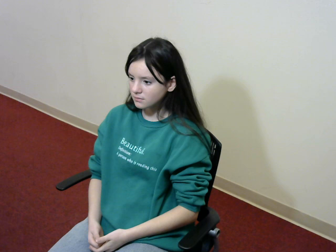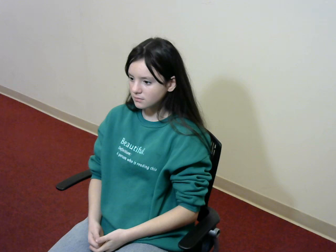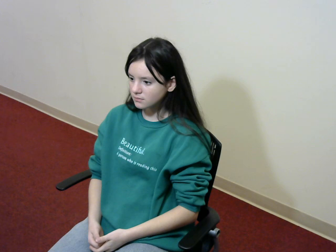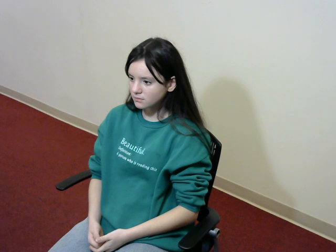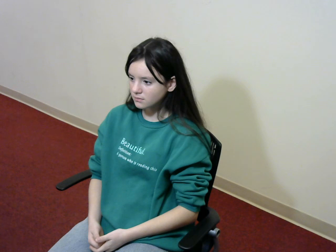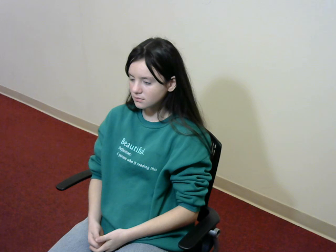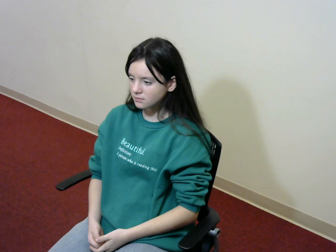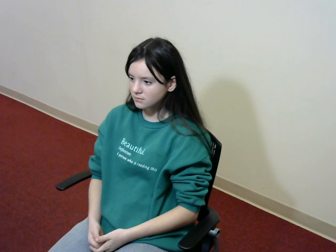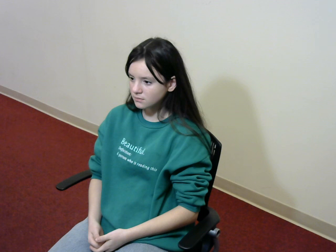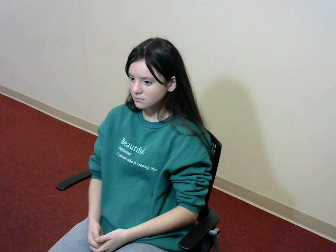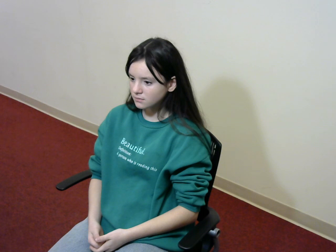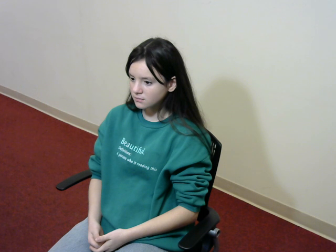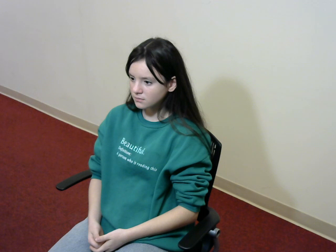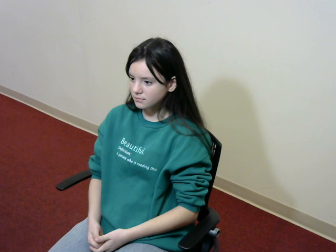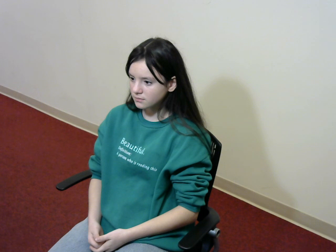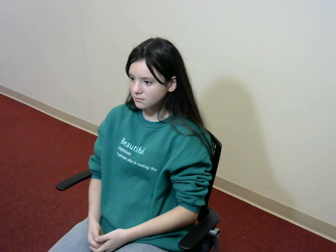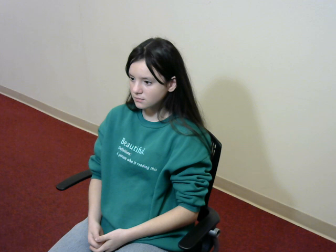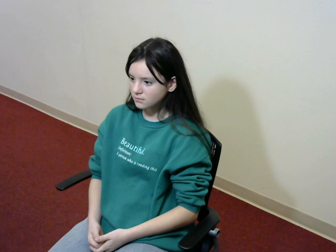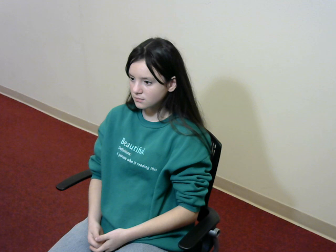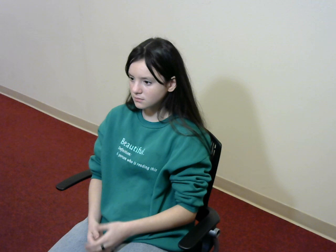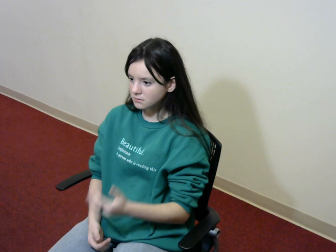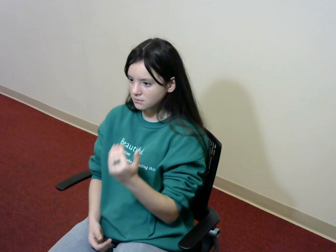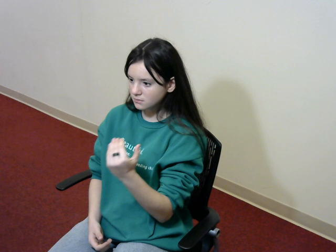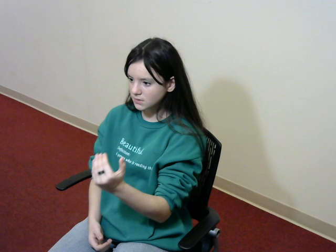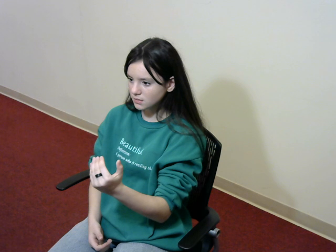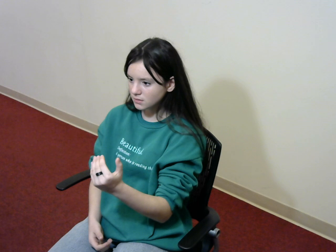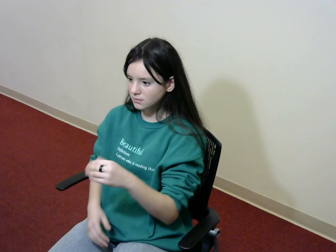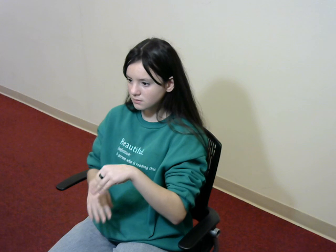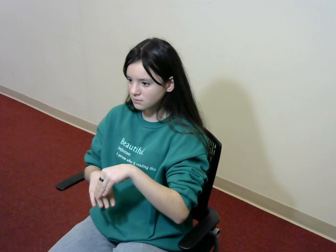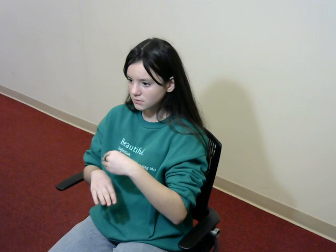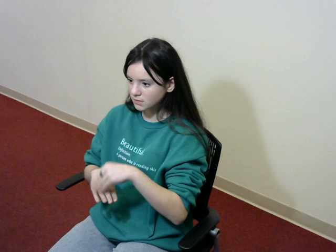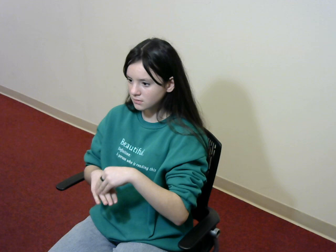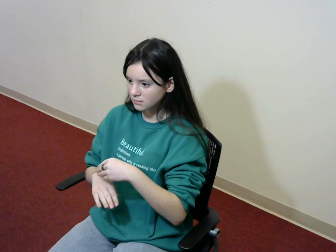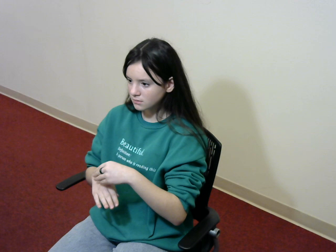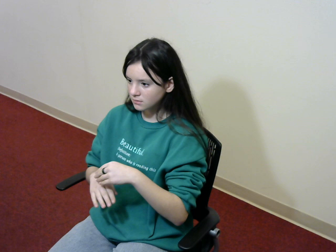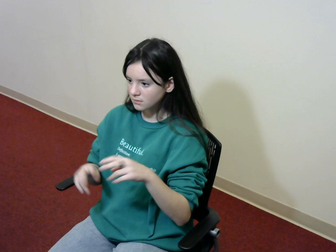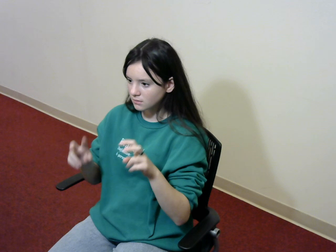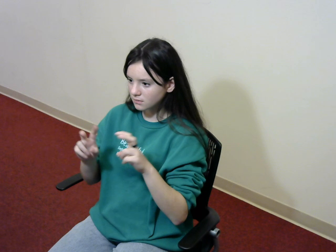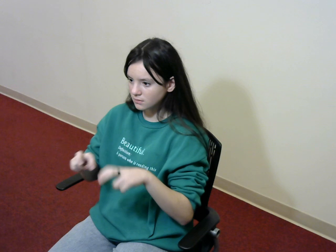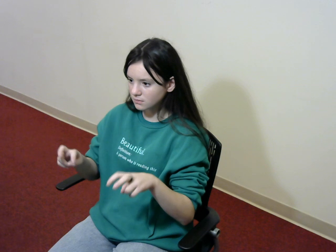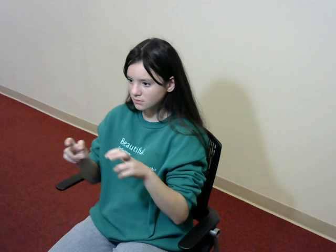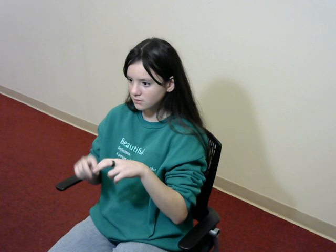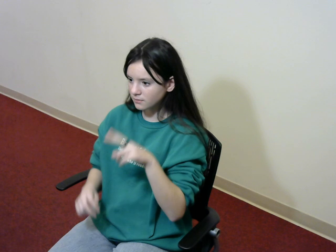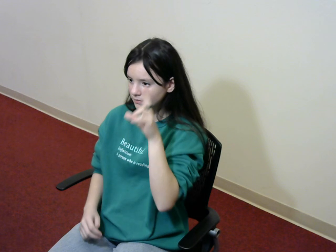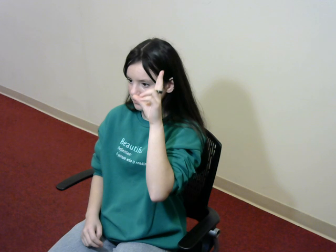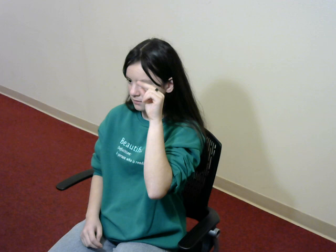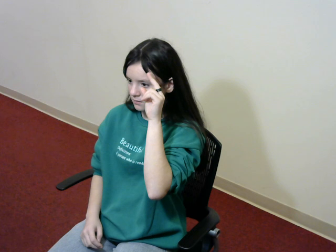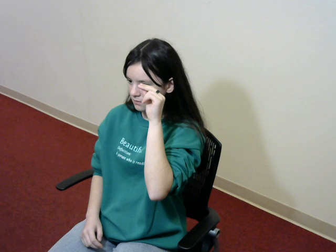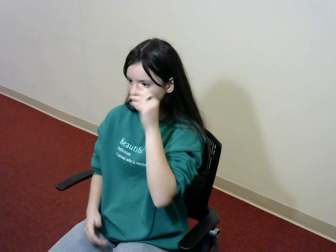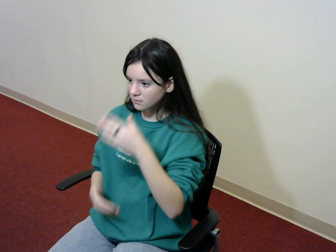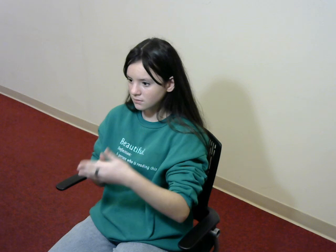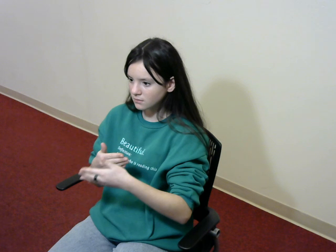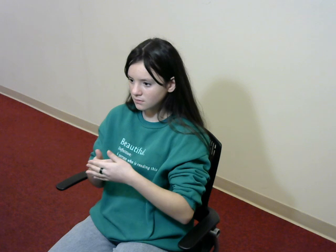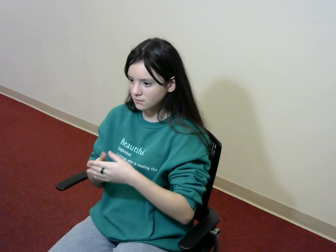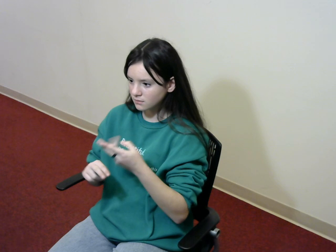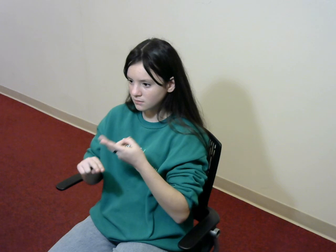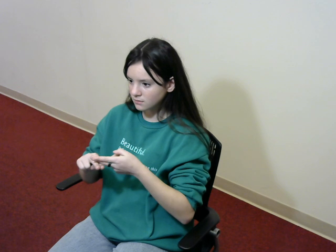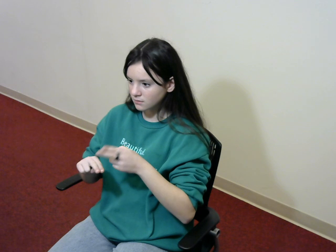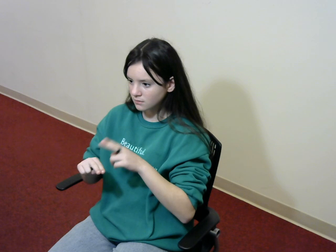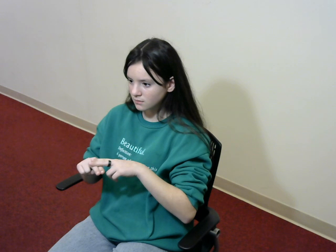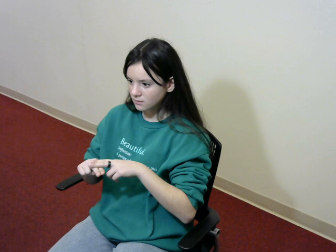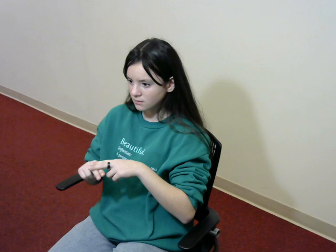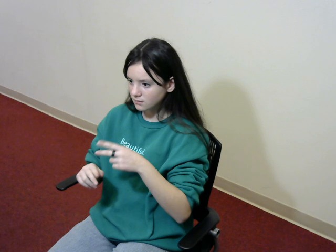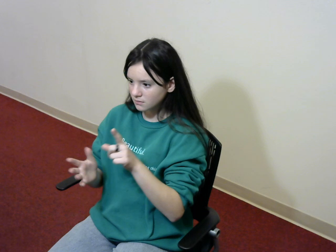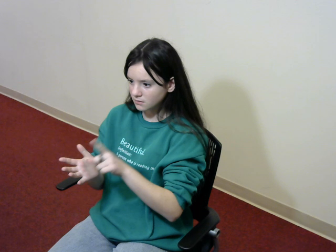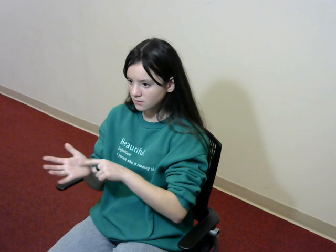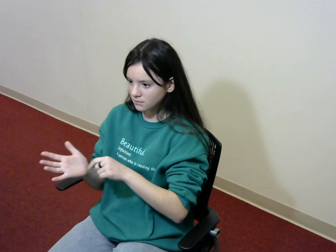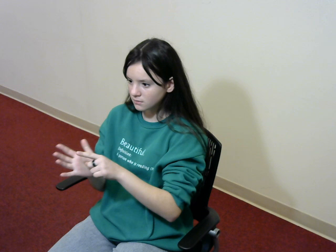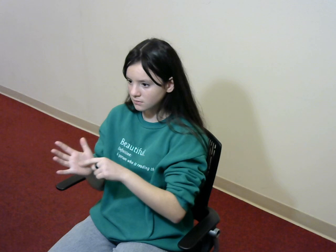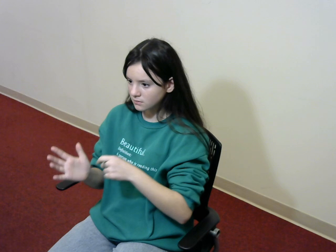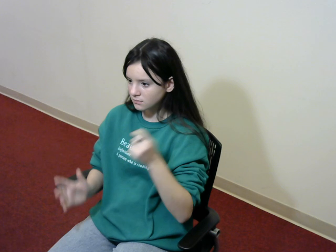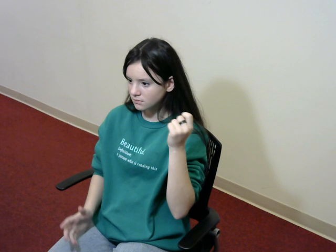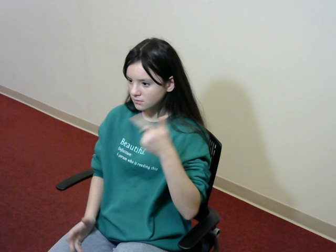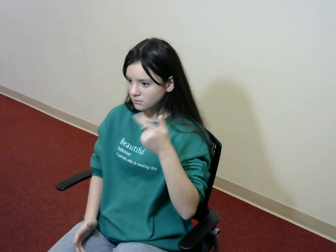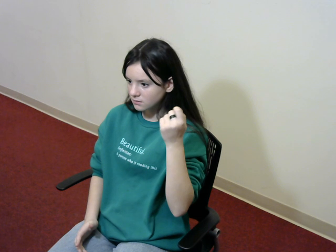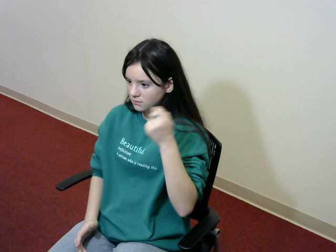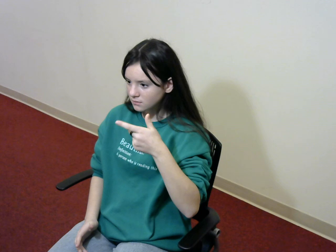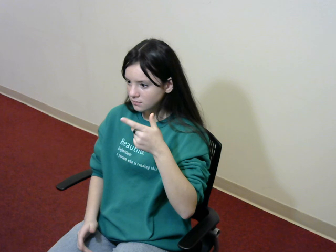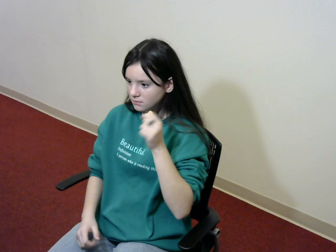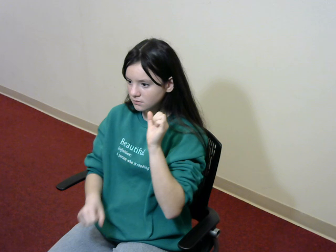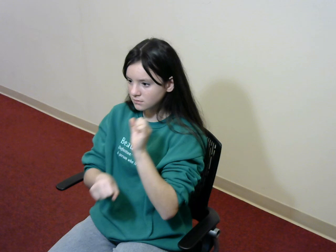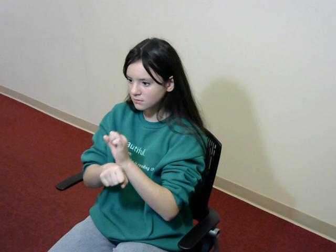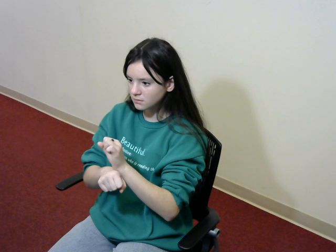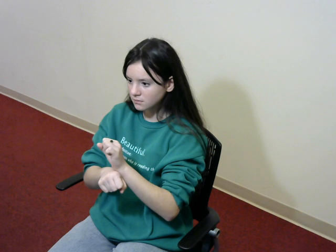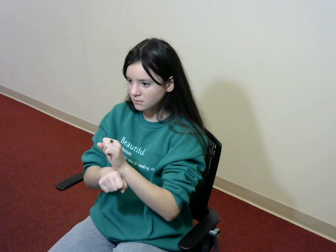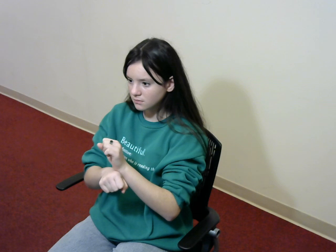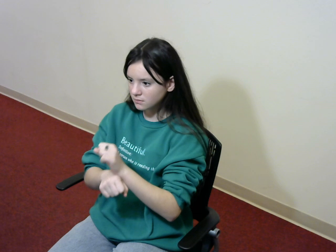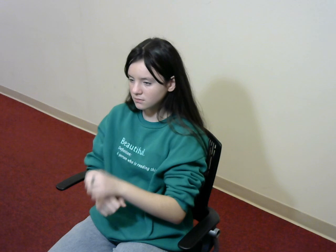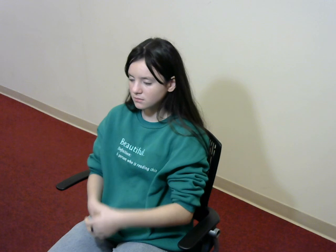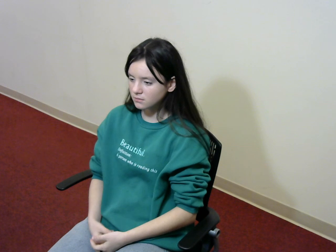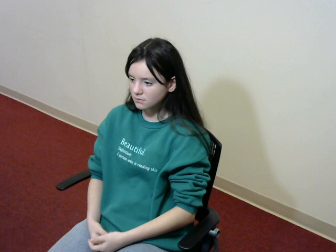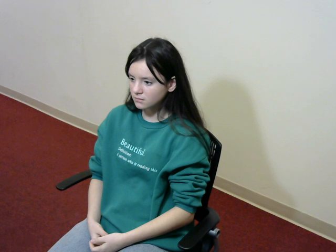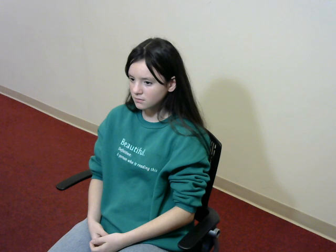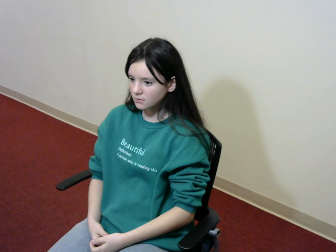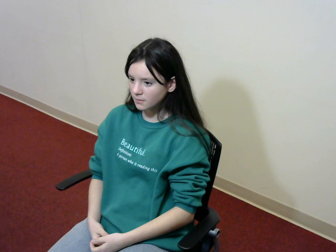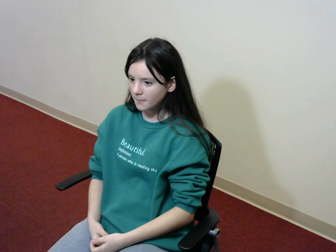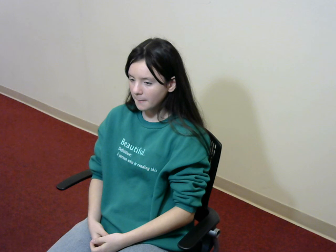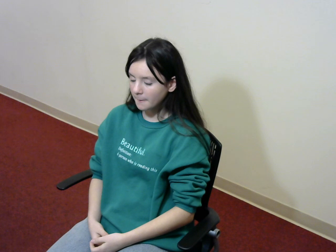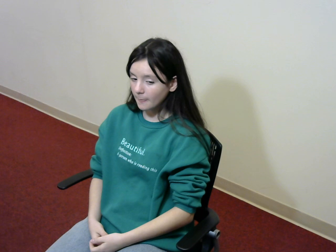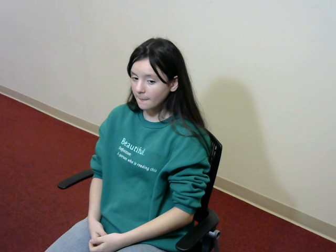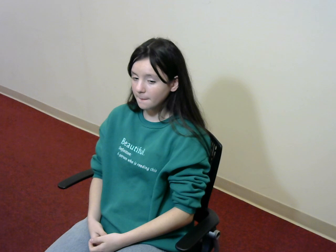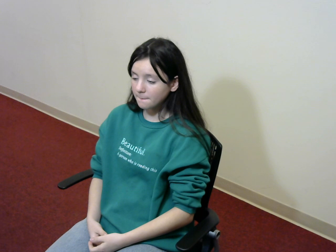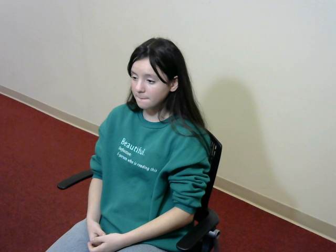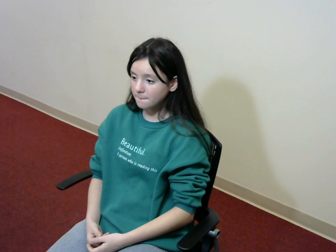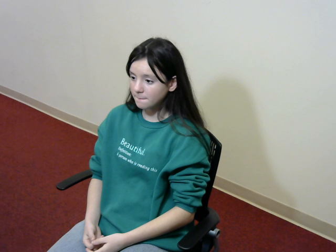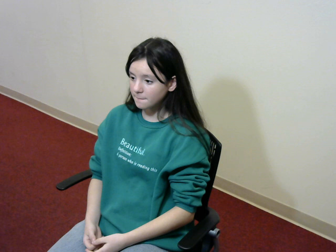Sizin həyat yoldaşınızın müayinə tarixi çatdığı üçün pensiya ödənişi dayanıb